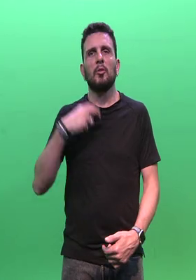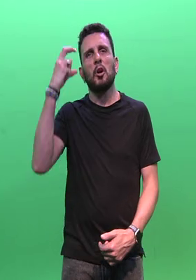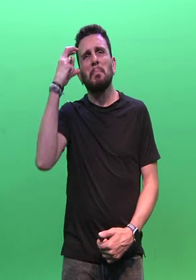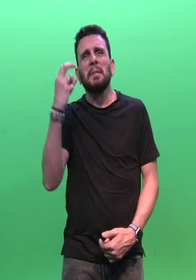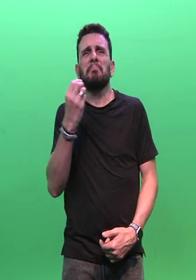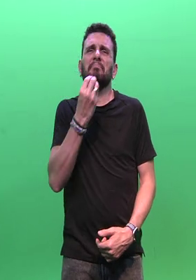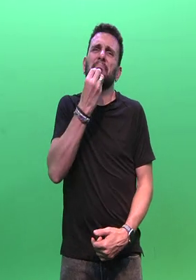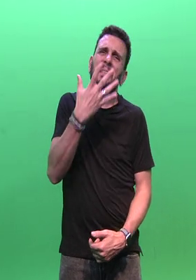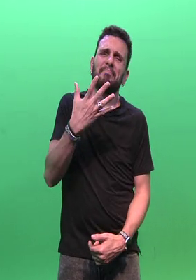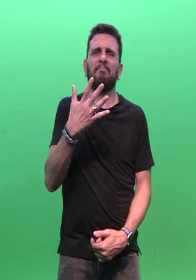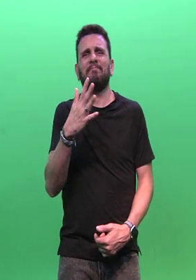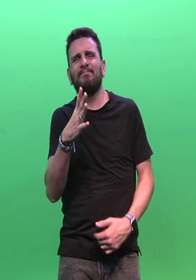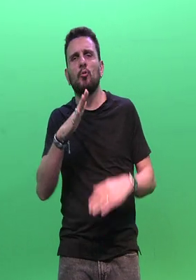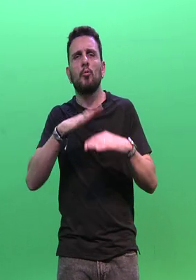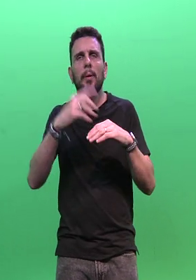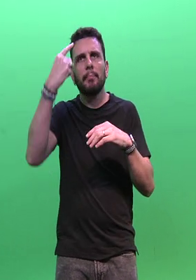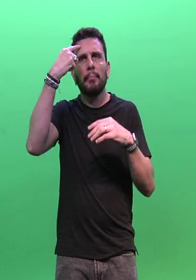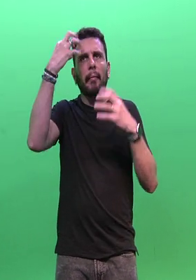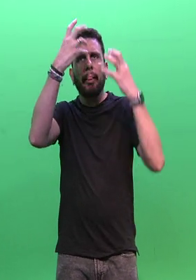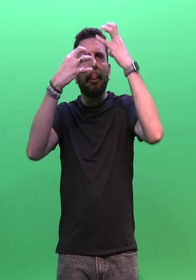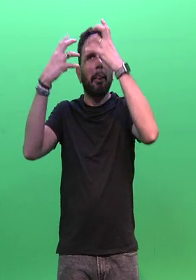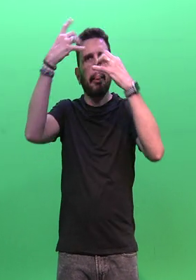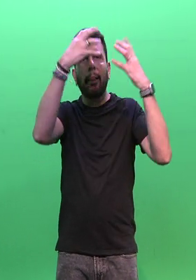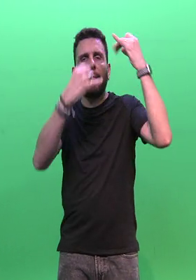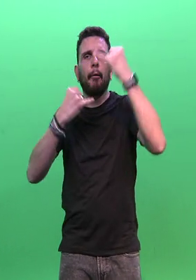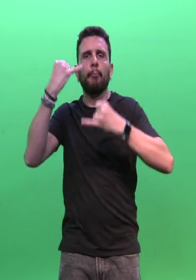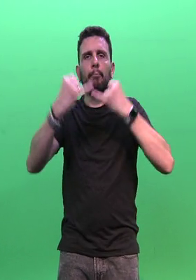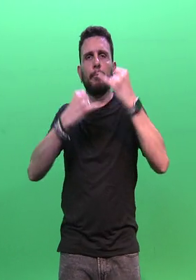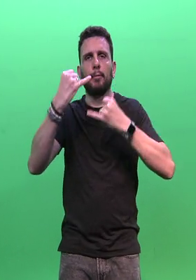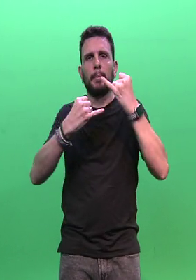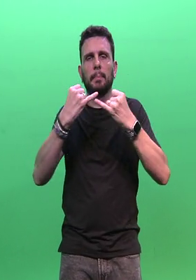No dormo gaire bé, perquè tinc molts pensaments i problemes.